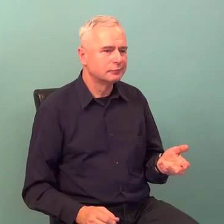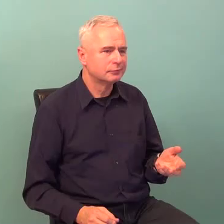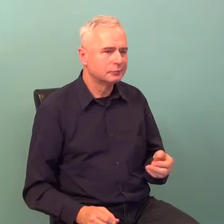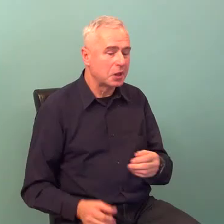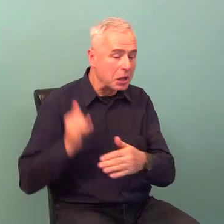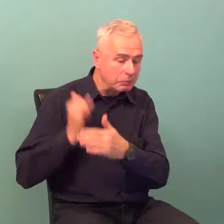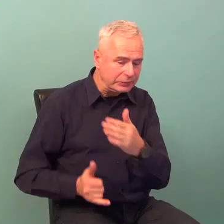Nie mogę tego zignorować.